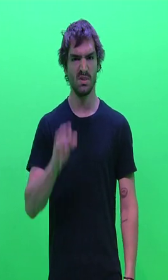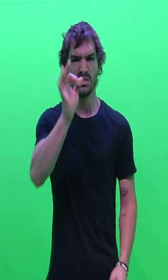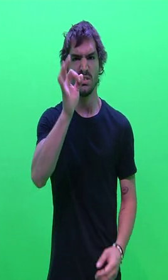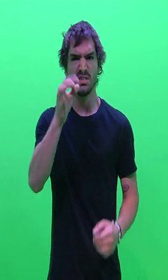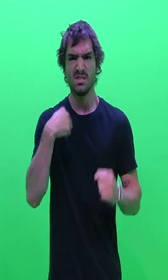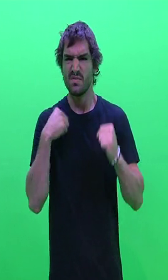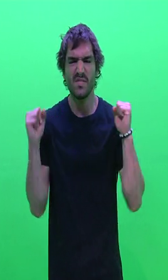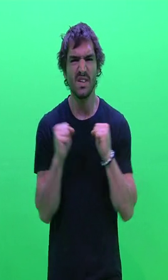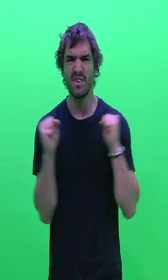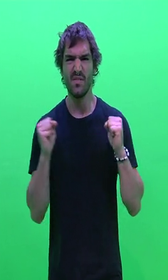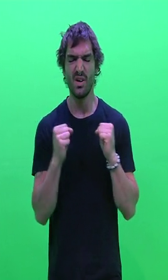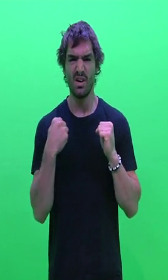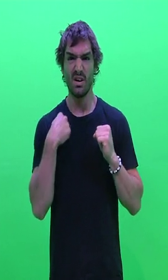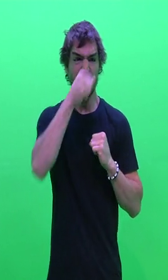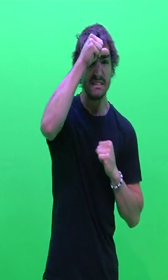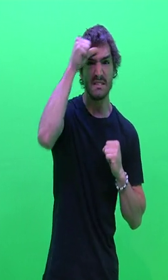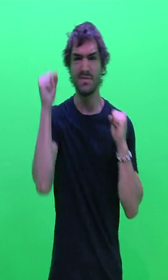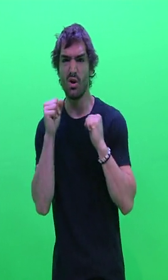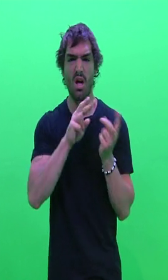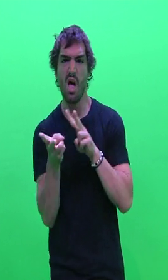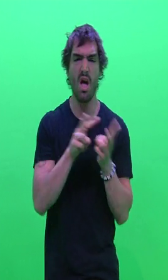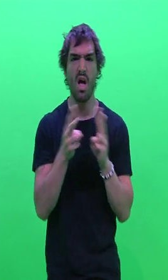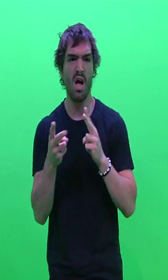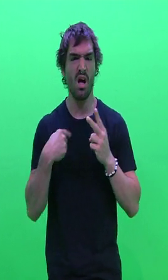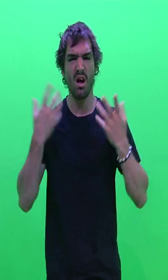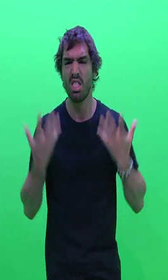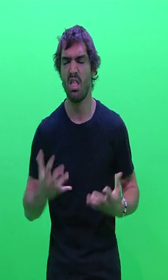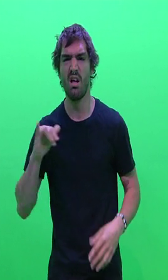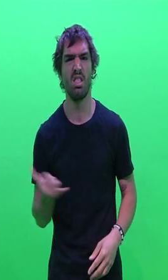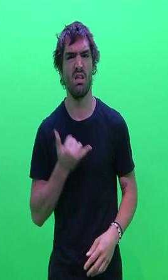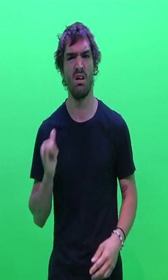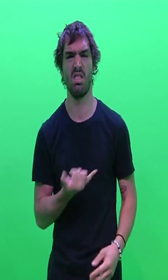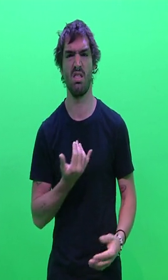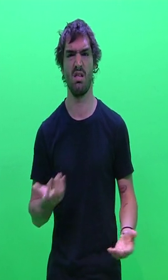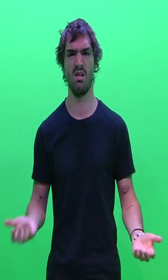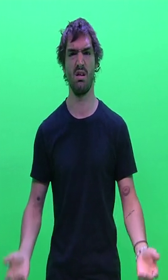Sí, tinc fred, tinc calor i fred, és variable, i estic cansat, no és normal.